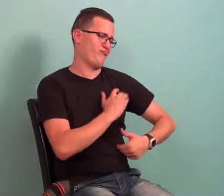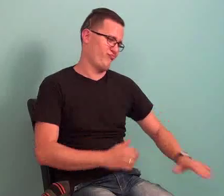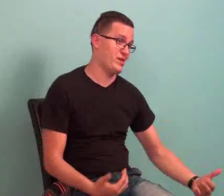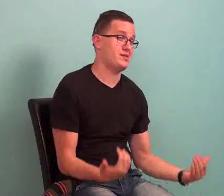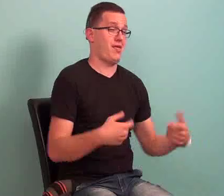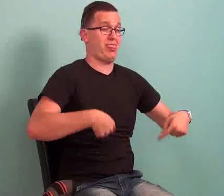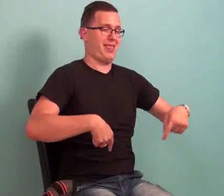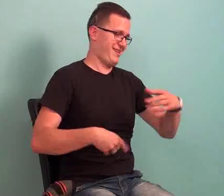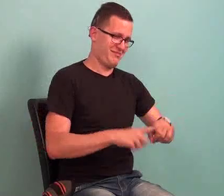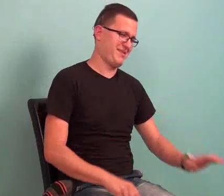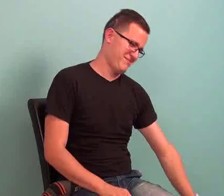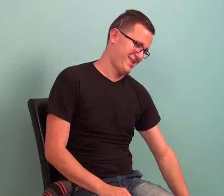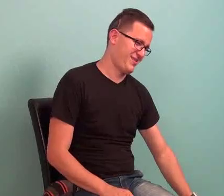Nie taki ciężki do podnoszenia, normalny, mały.